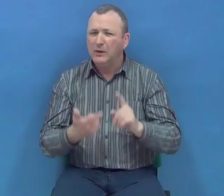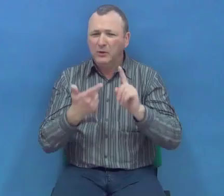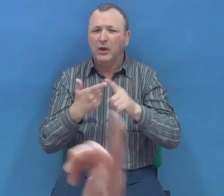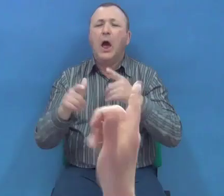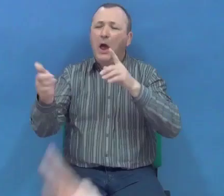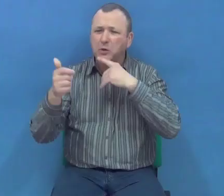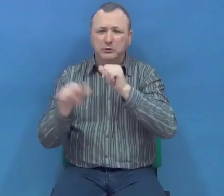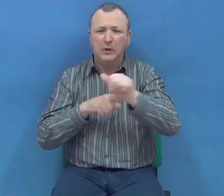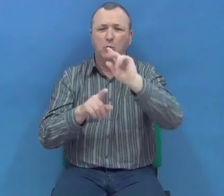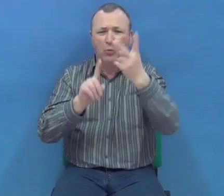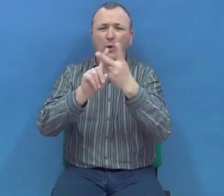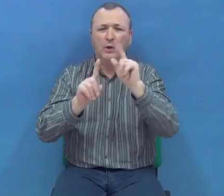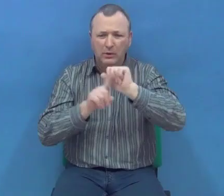Ale jest drugie.